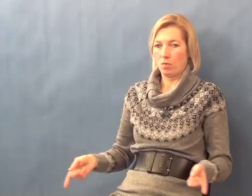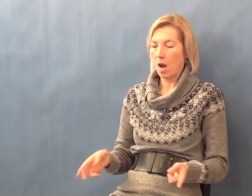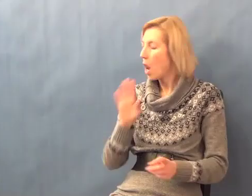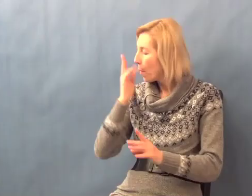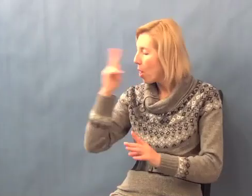Nie wolno.